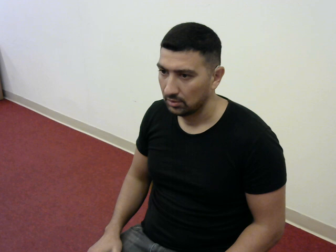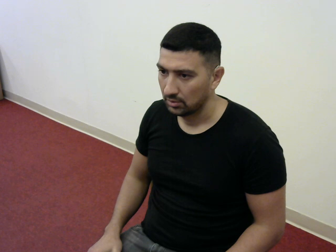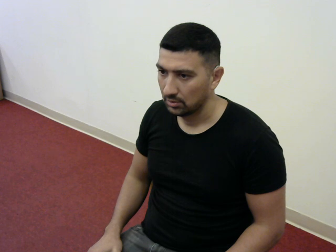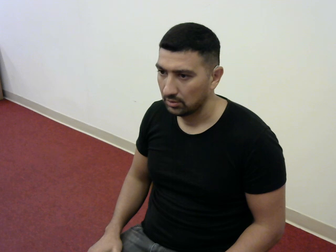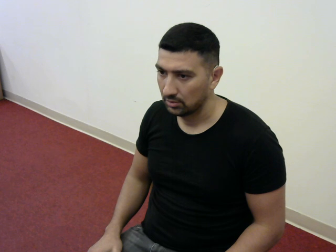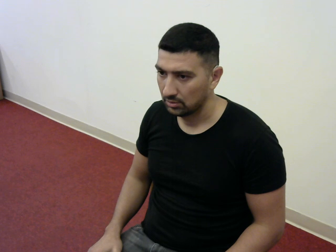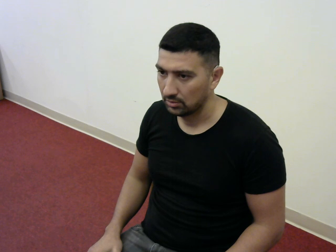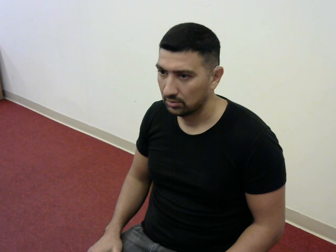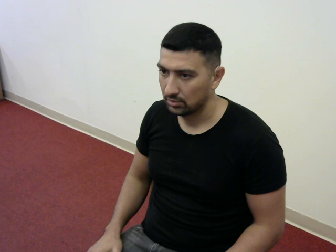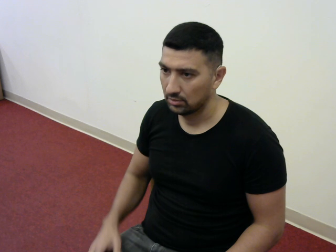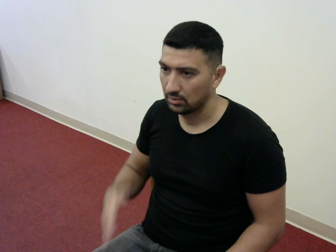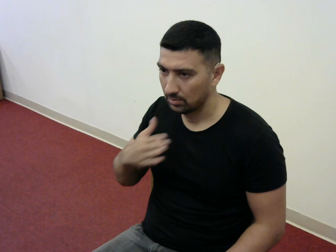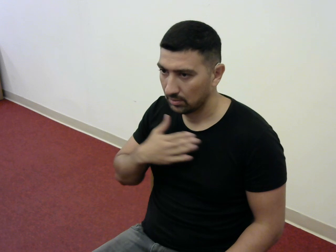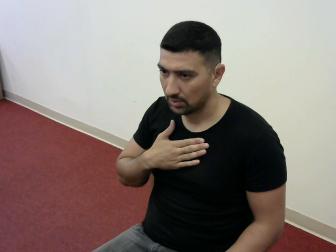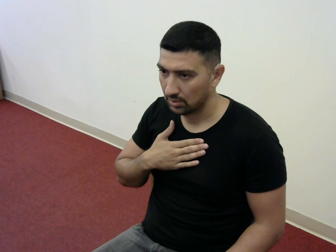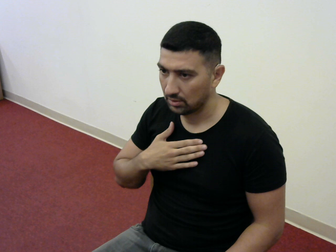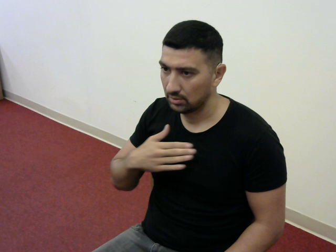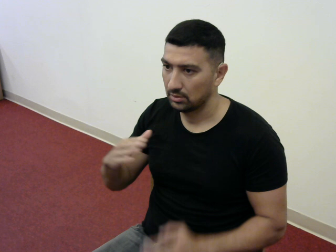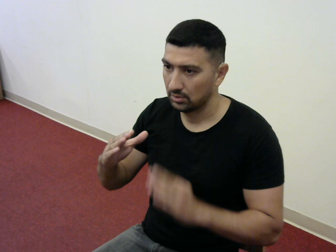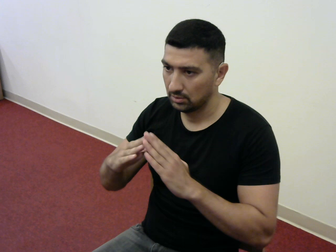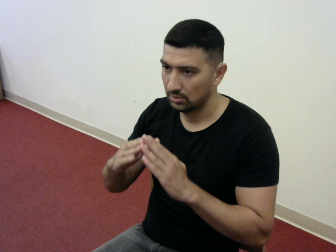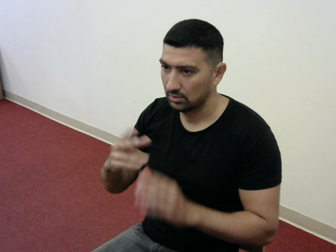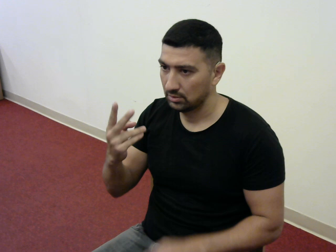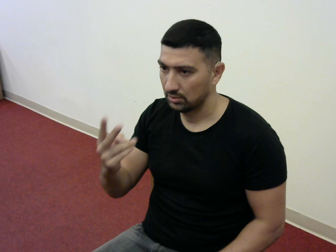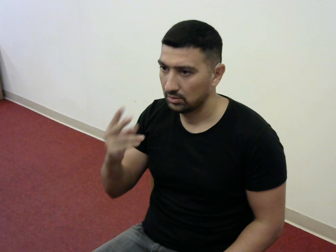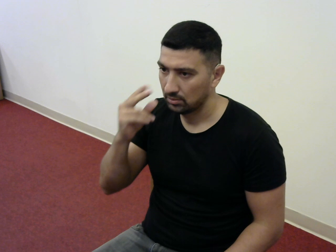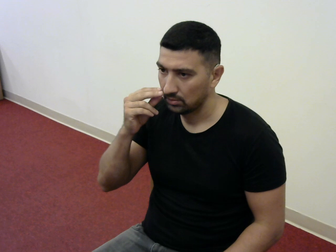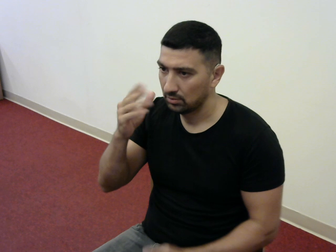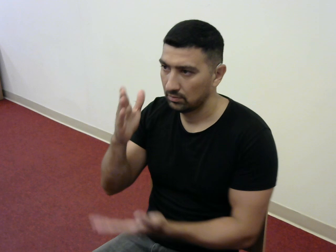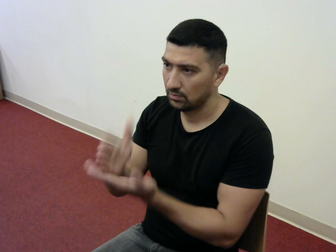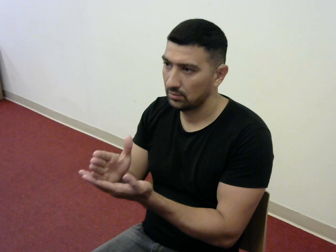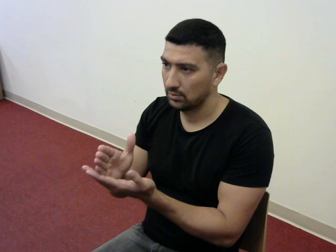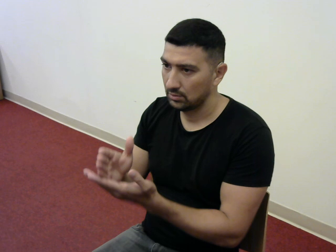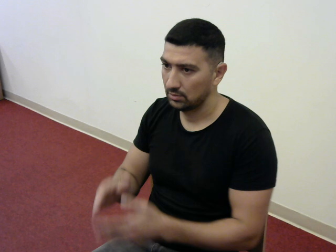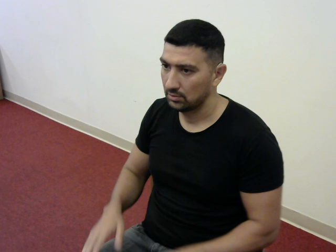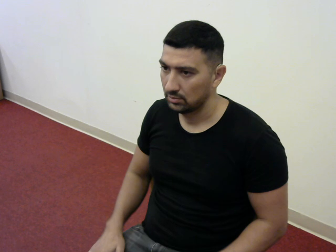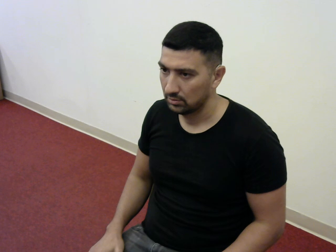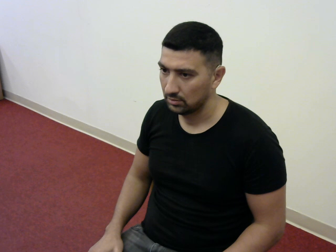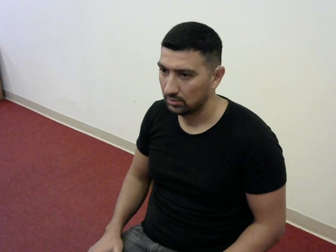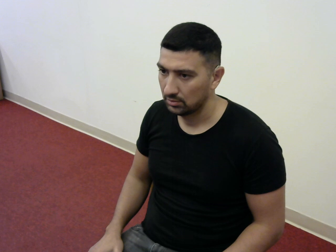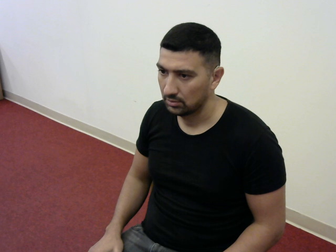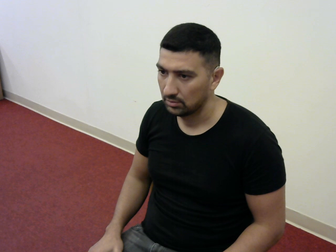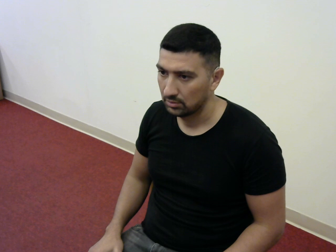Mənim evdə 2 pişiyim var